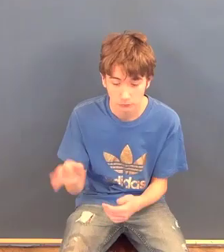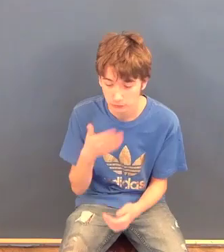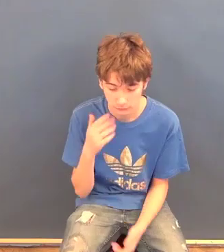Nie ma.